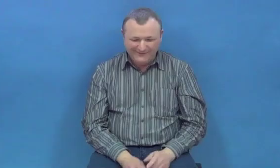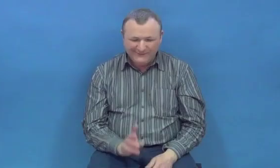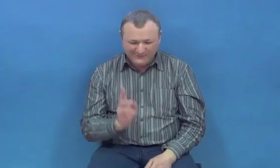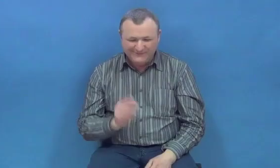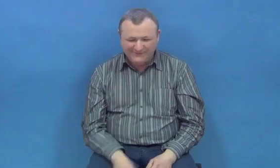Rozumiem.